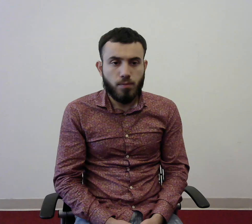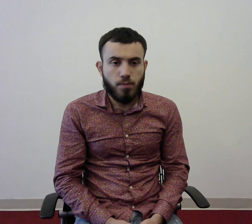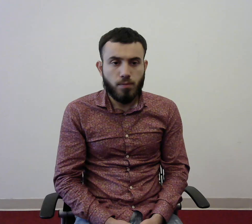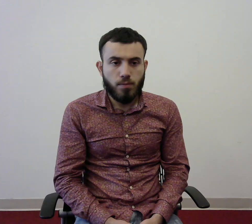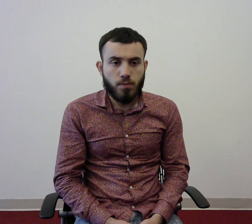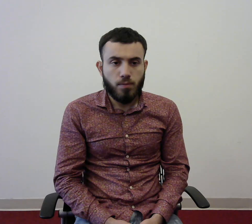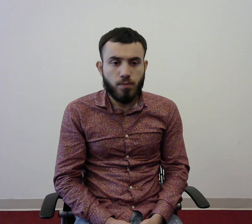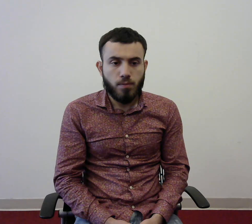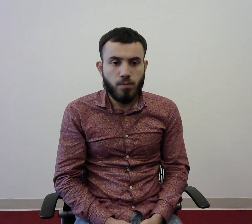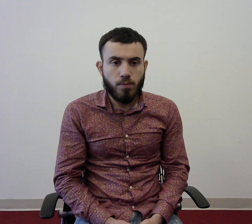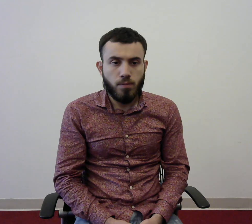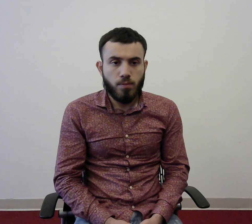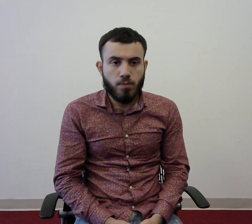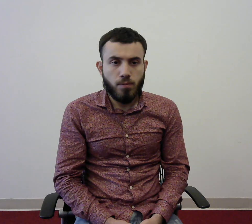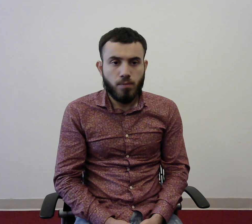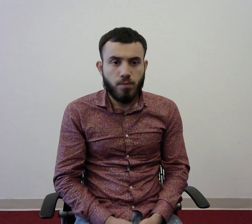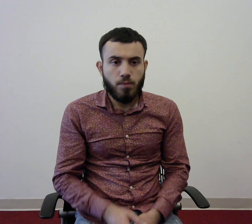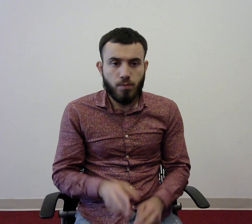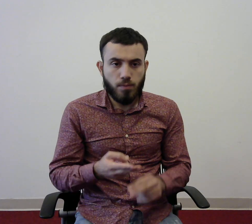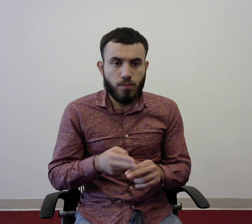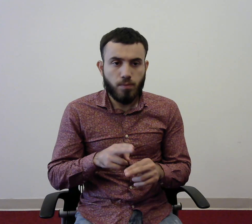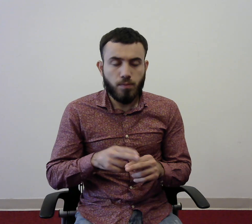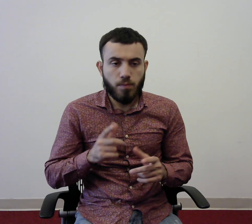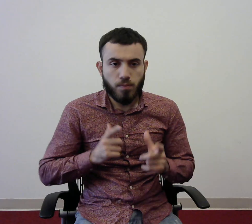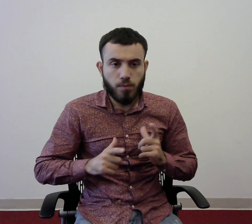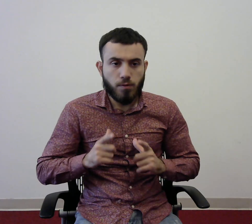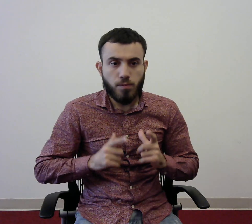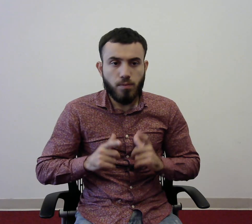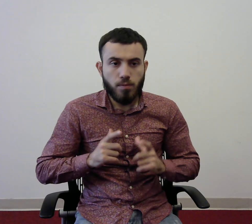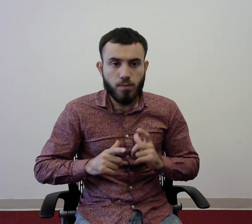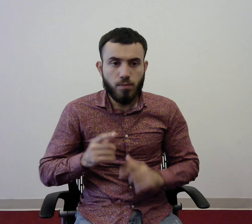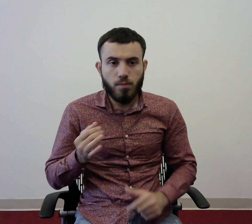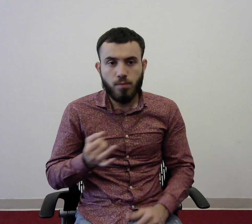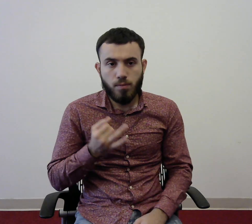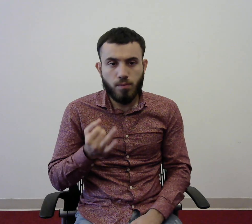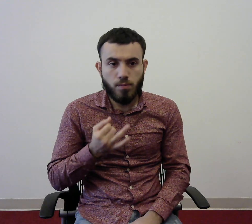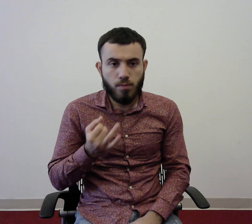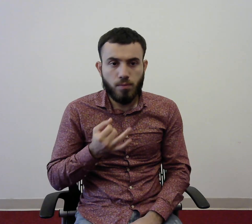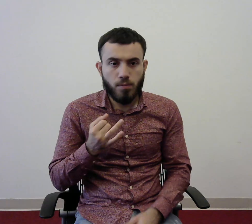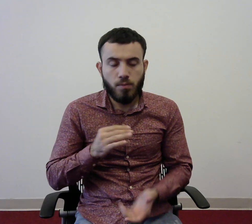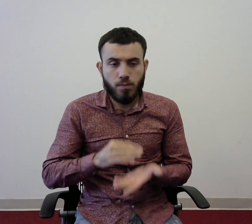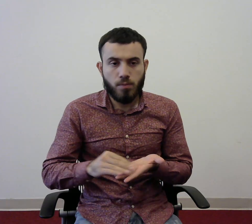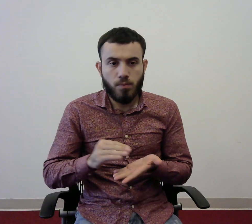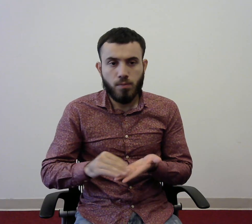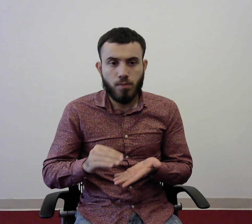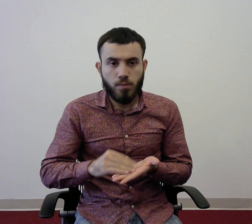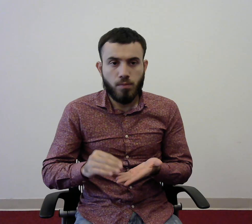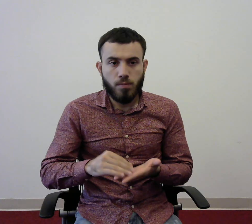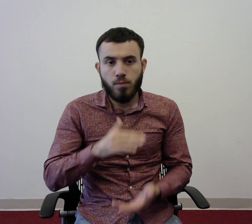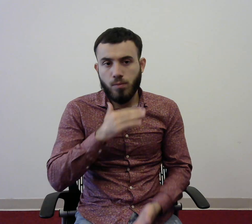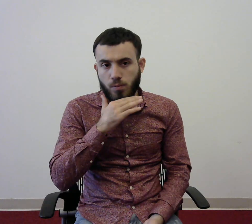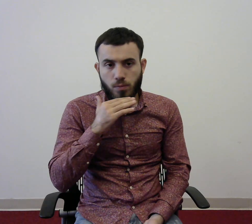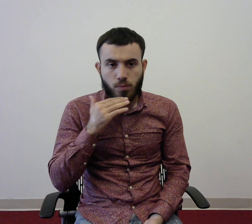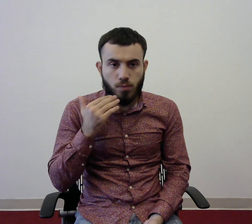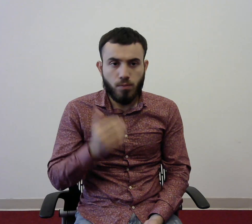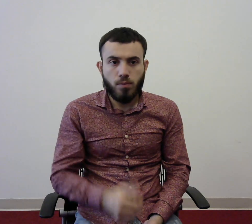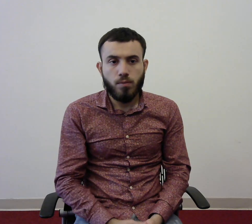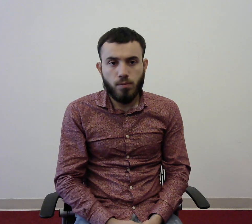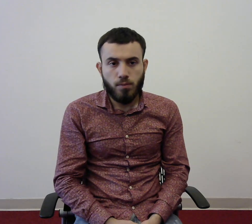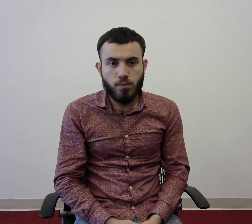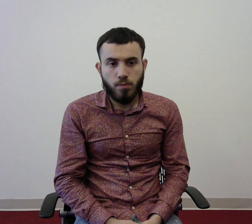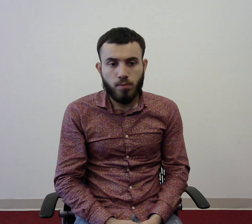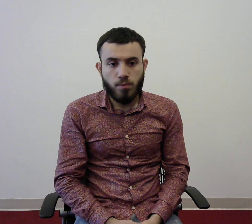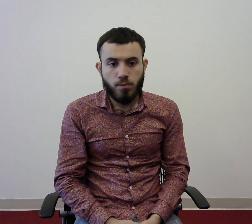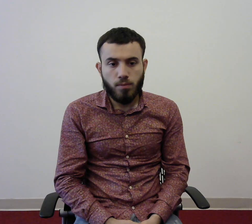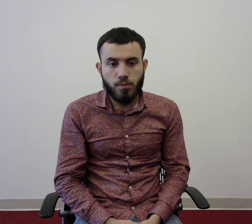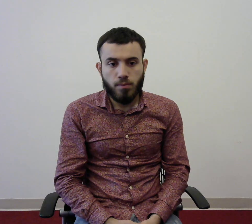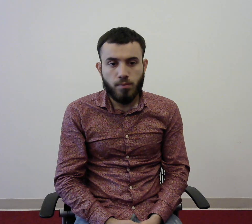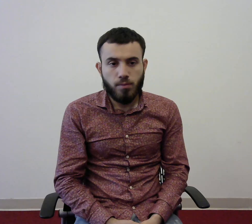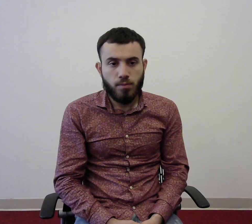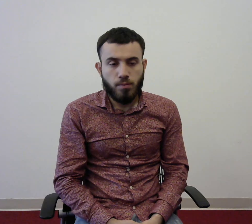Bu müəllimin maraqlı yazıları çoxdur